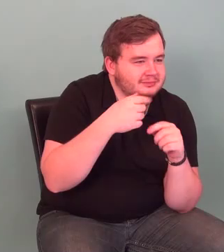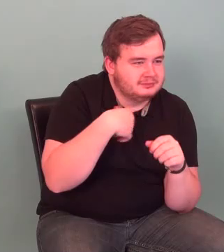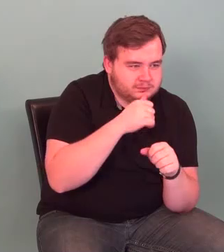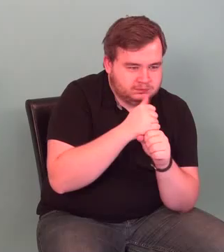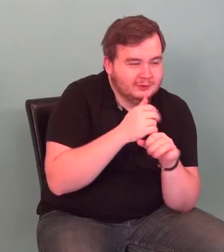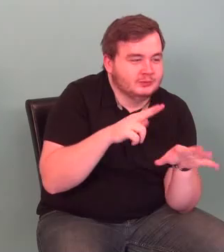Ja nie mogę.